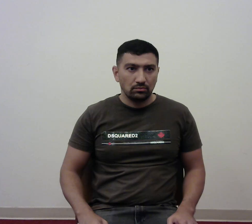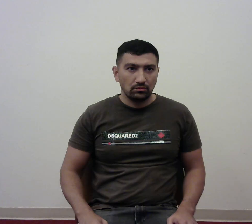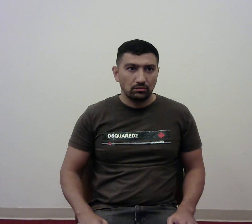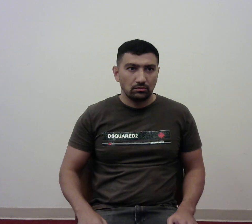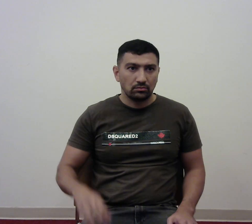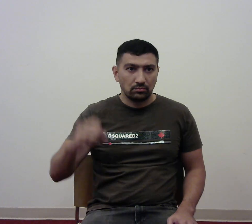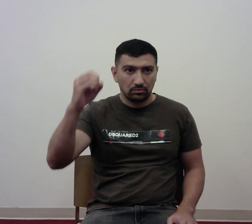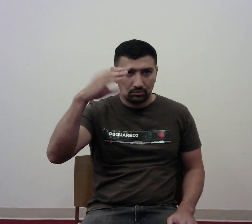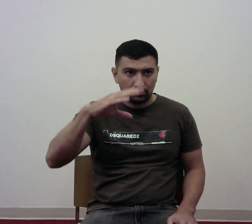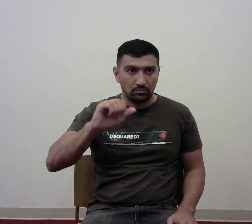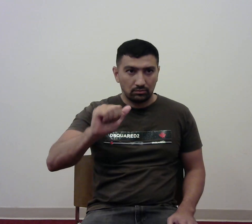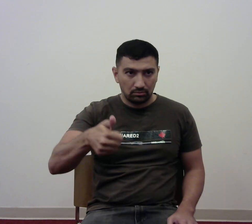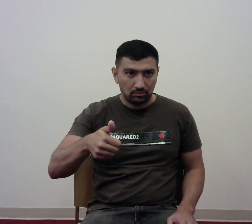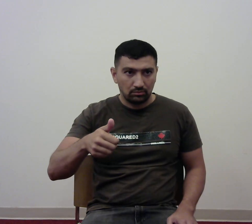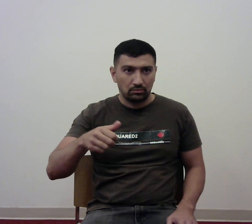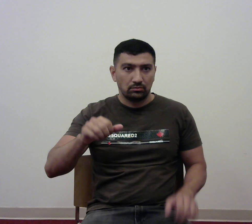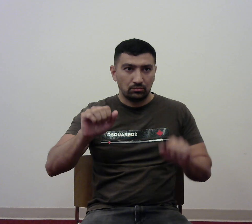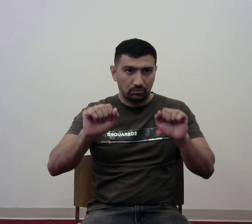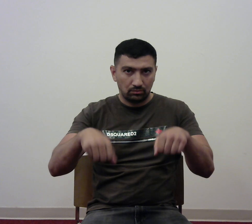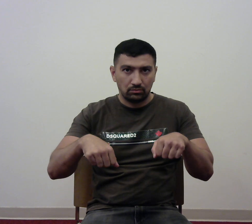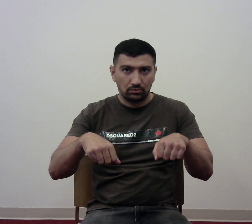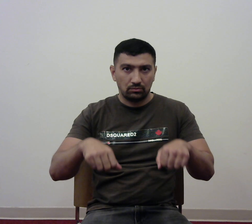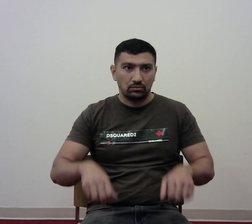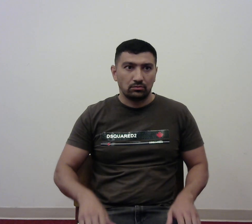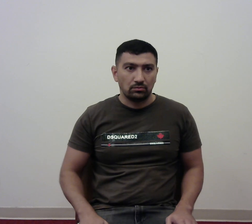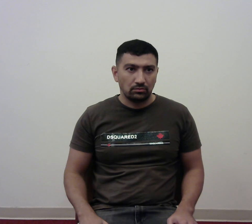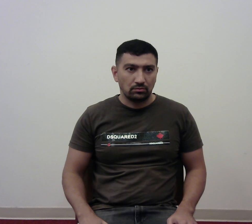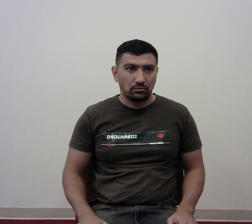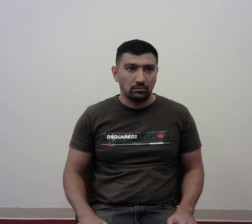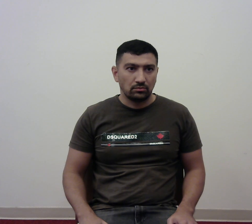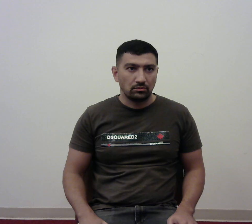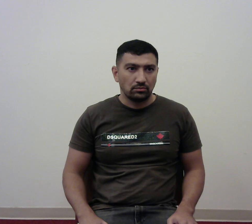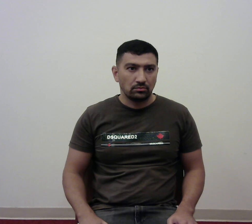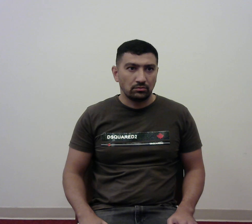İşığı yandırmaq olarmı?